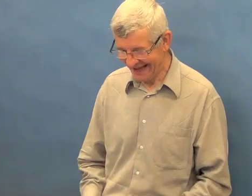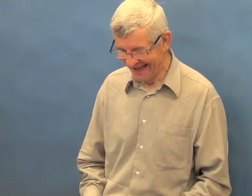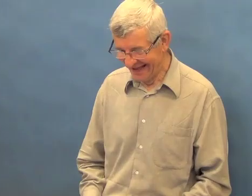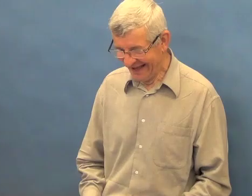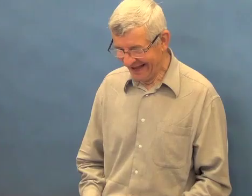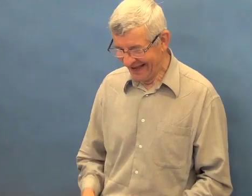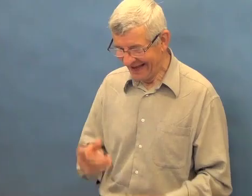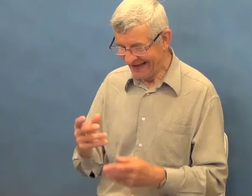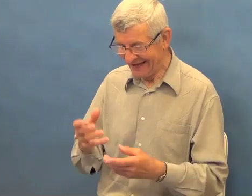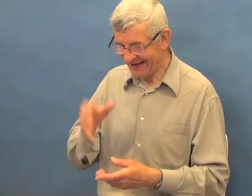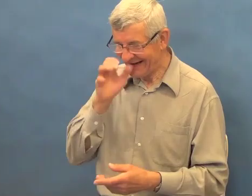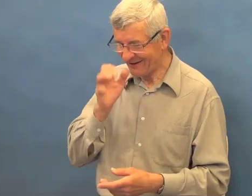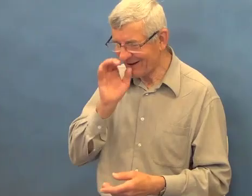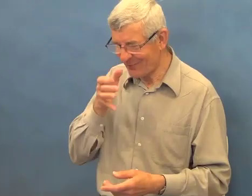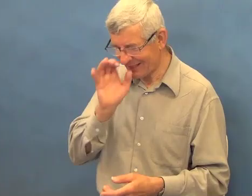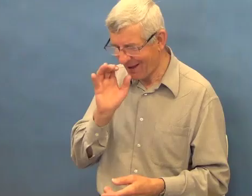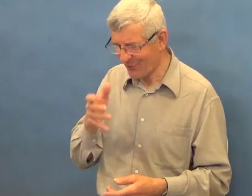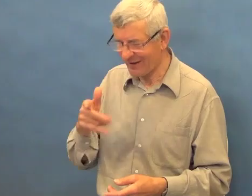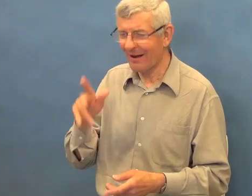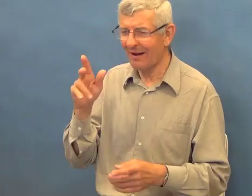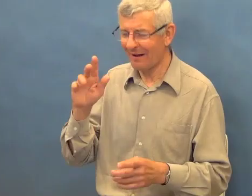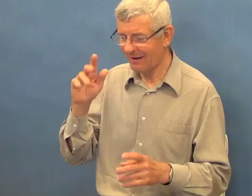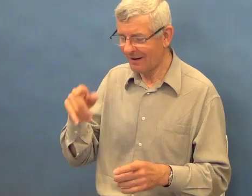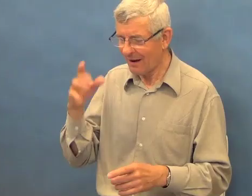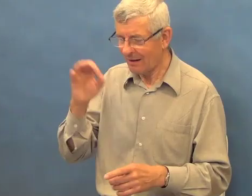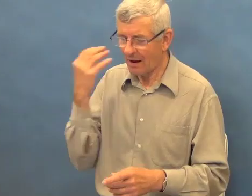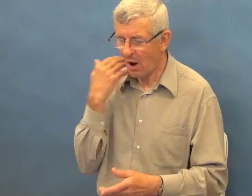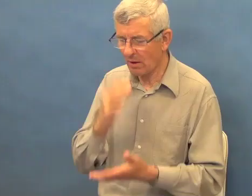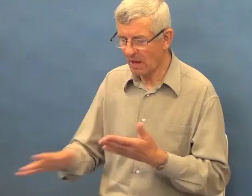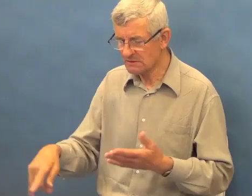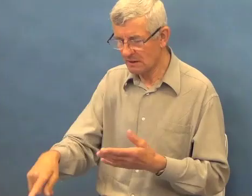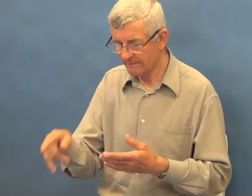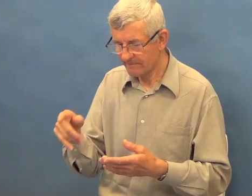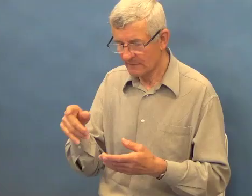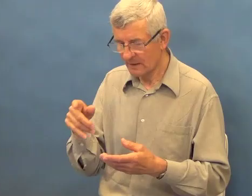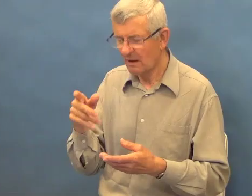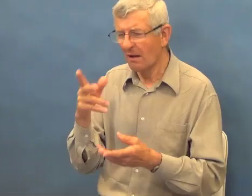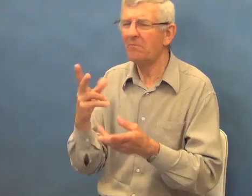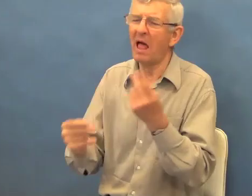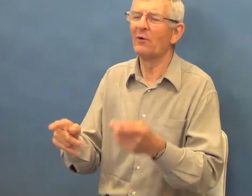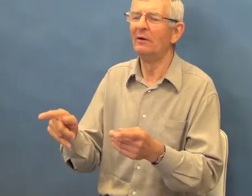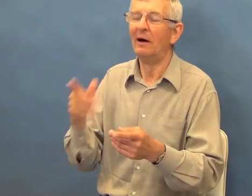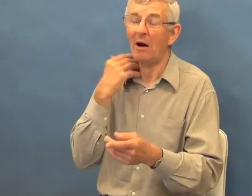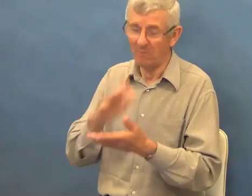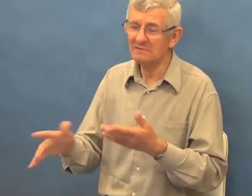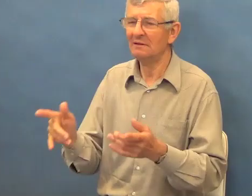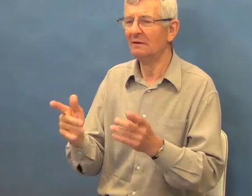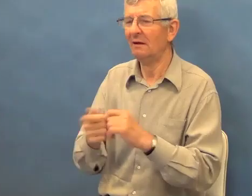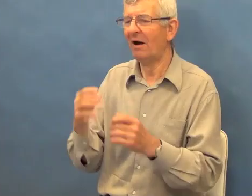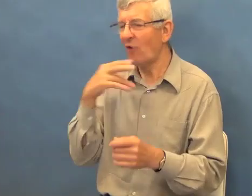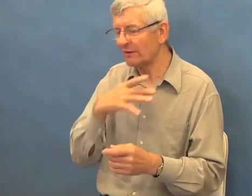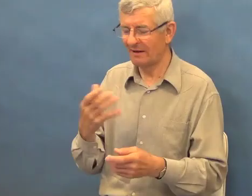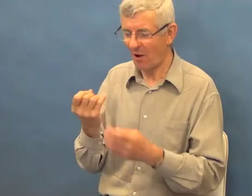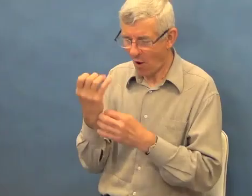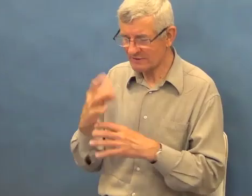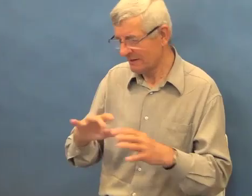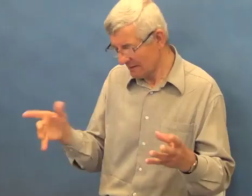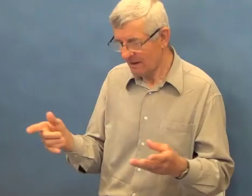Napój bezalkoholowy, czyli to mleko, bo bez alkoholu, woda albo oranżada i inne.